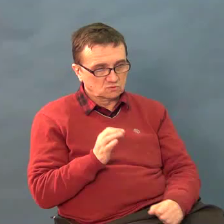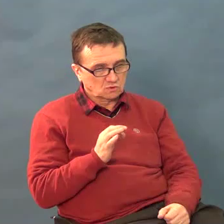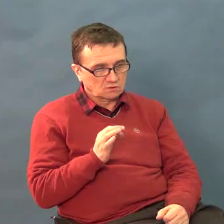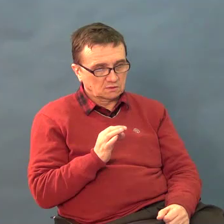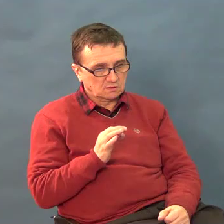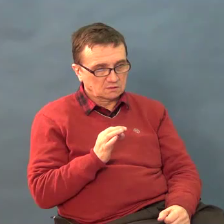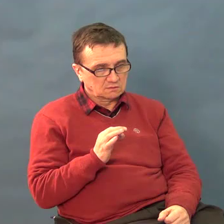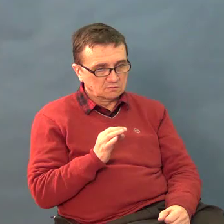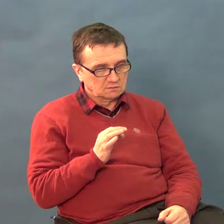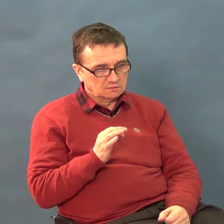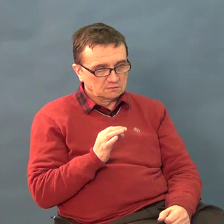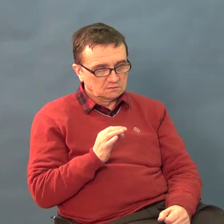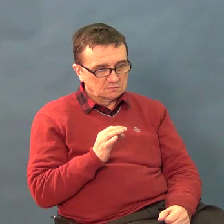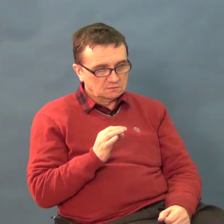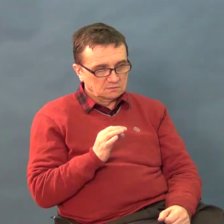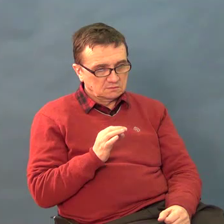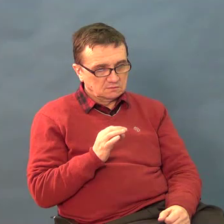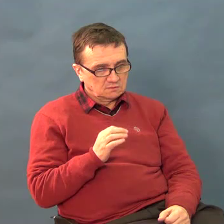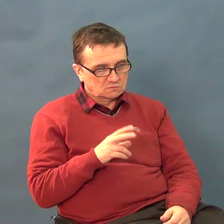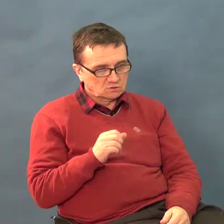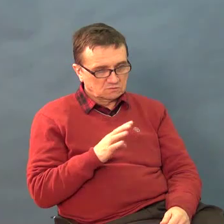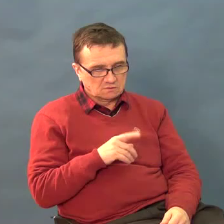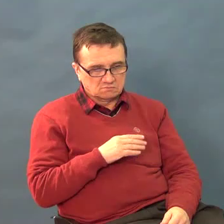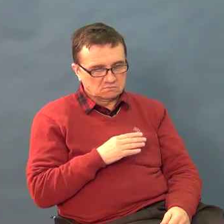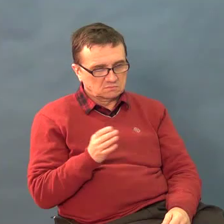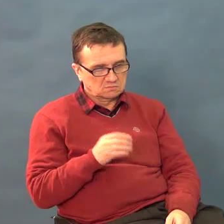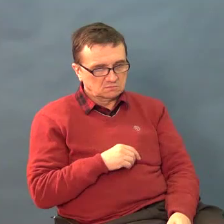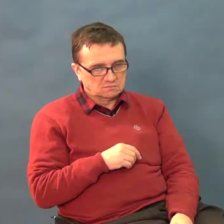W środę do czwartej, dalej.